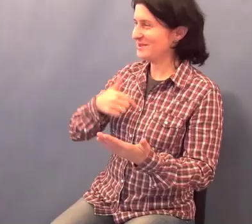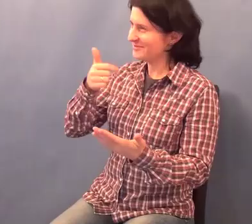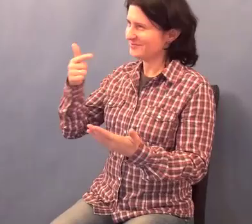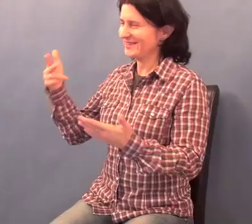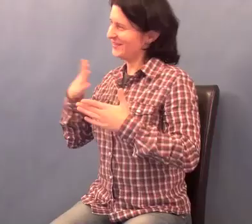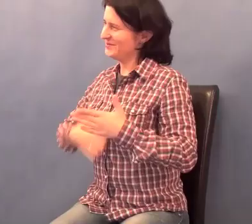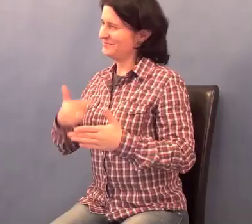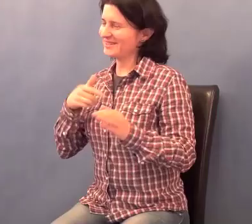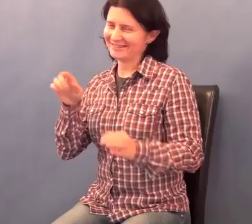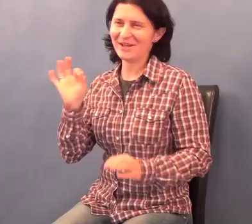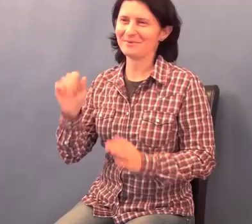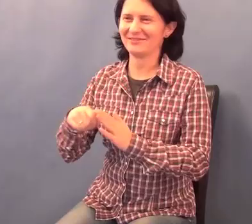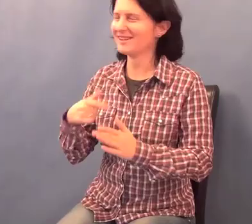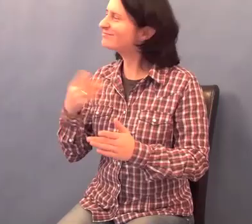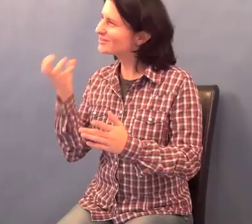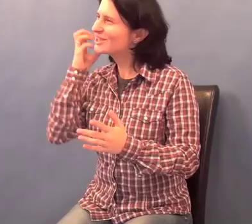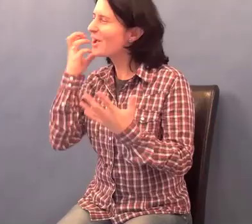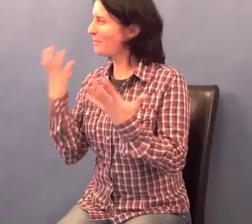Lubię wszystkie odcinki, pierwszy, drugi i trzeci, lubię, to dobry film.